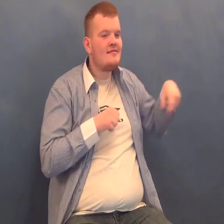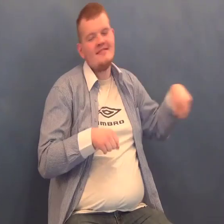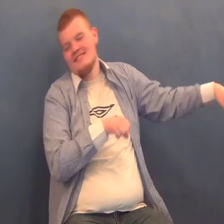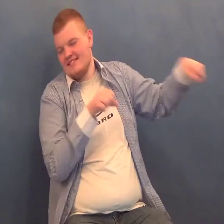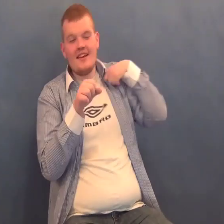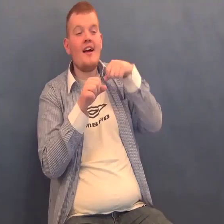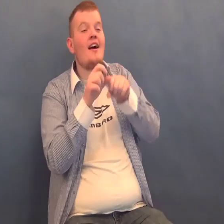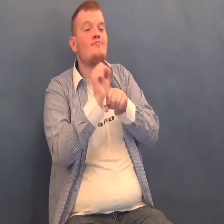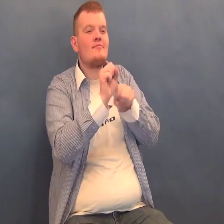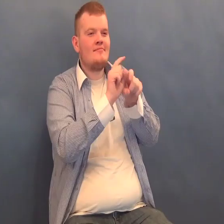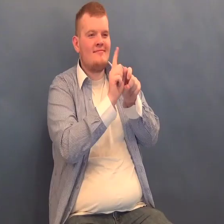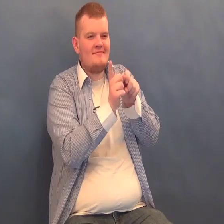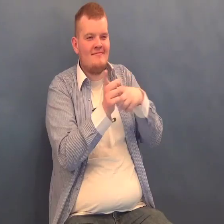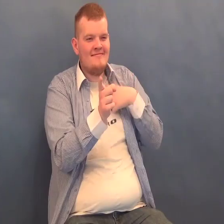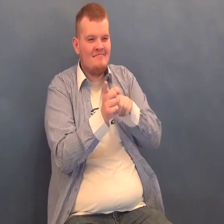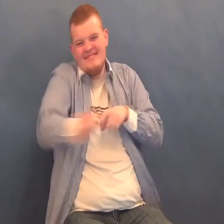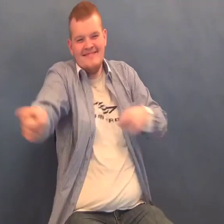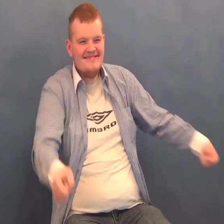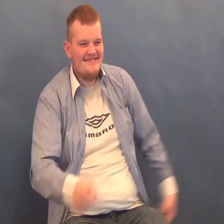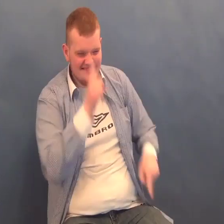Odwraca się i przykrywa kołdrą, a budzik ze złości strzela wskazówką w jego tyłek.